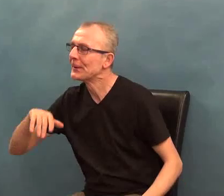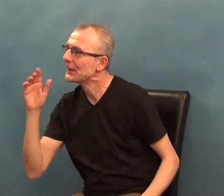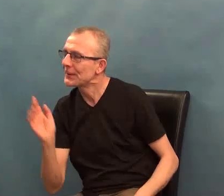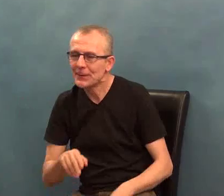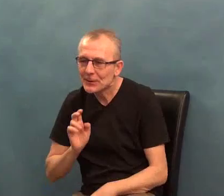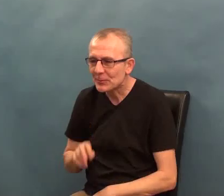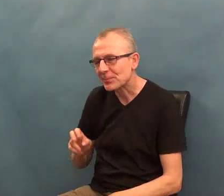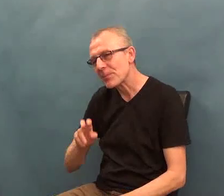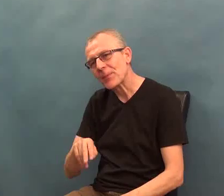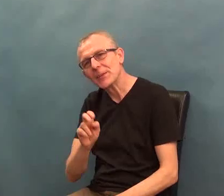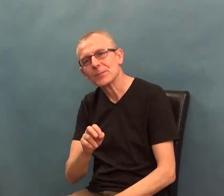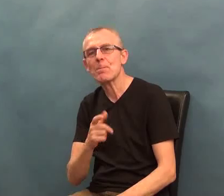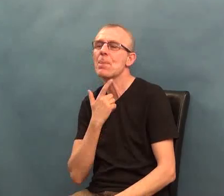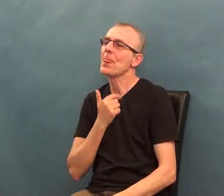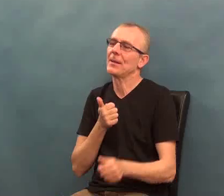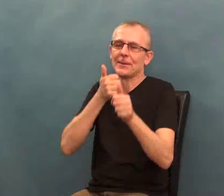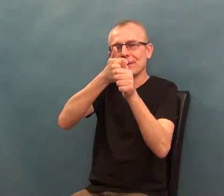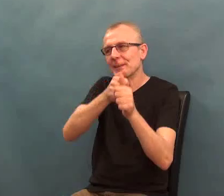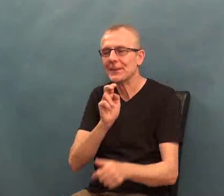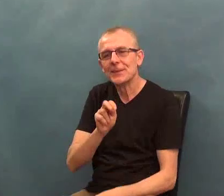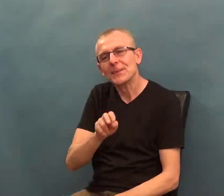Policjant idzie za nim.